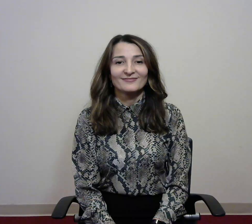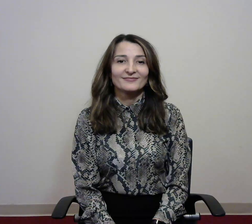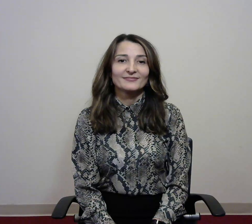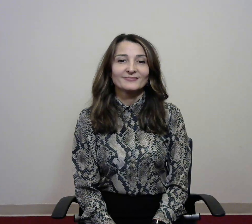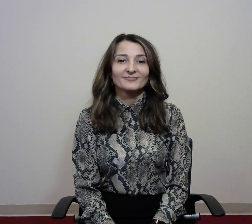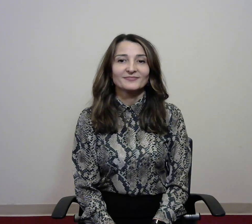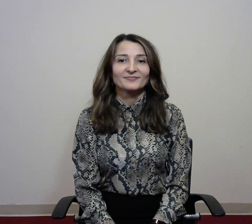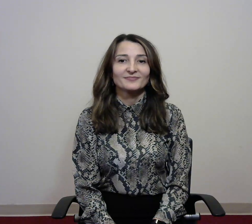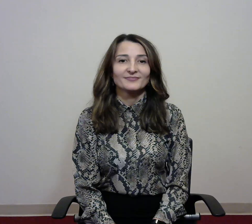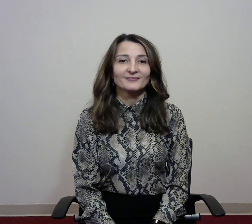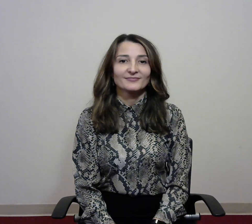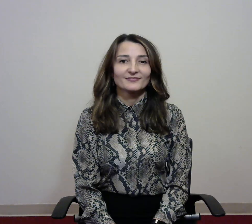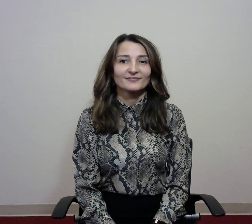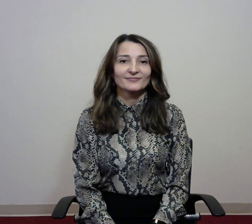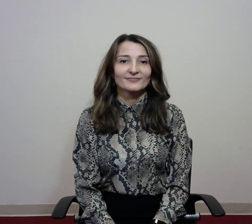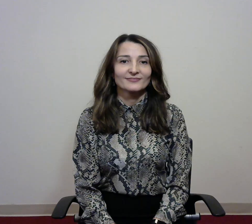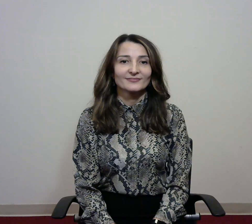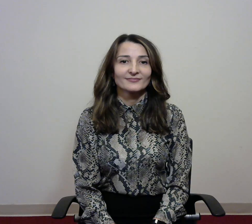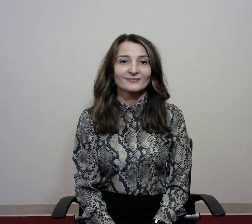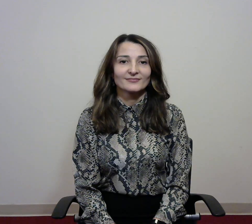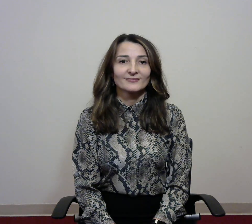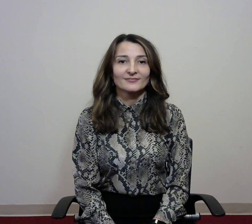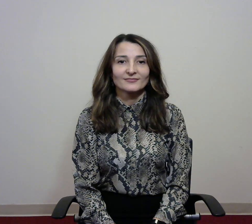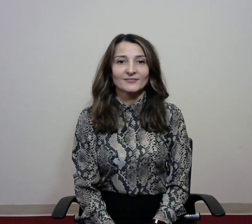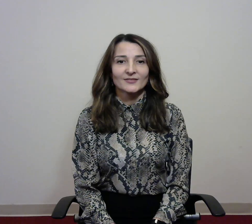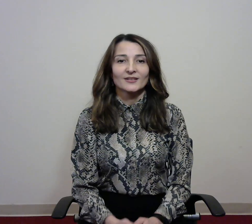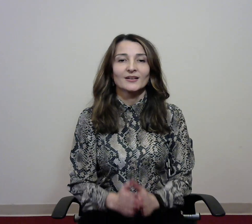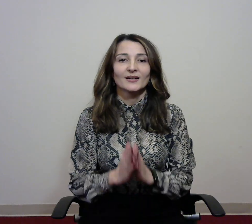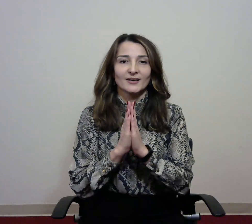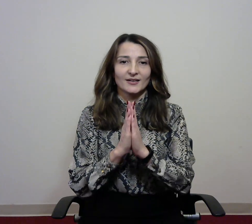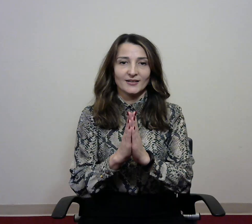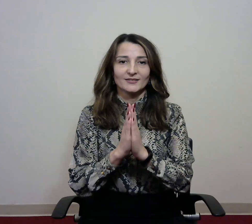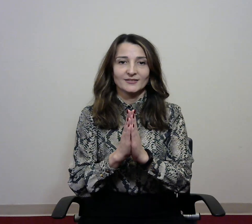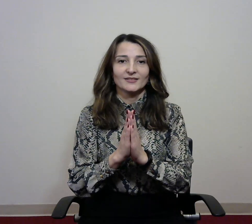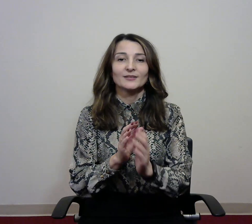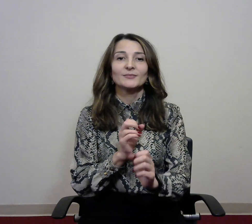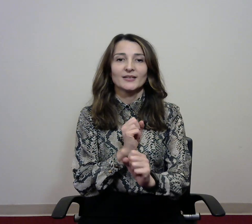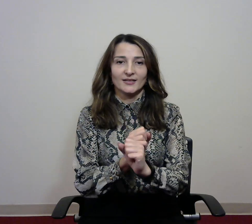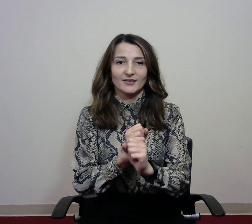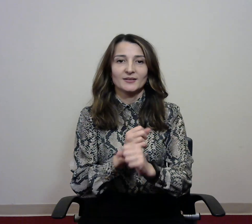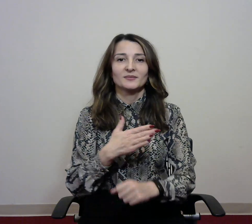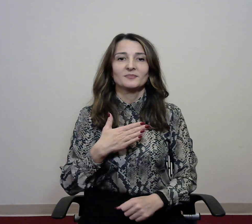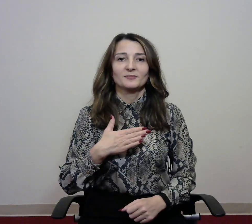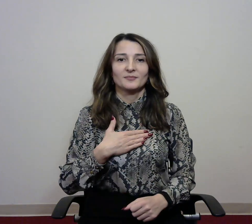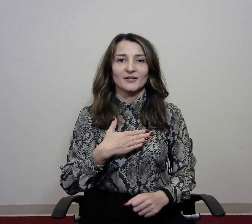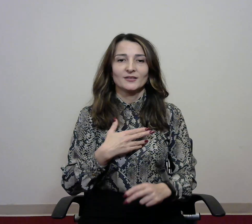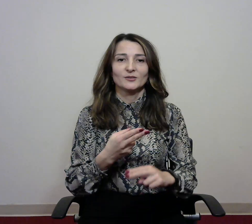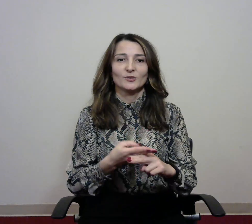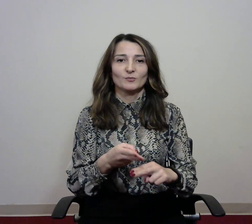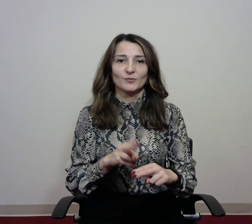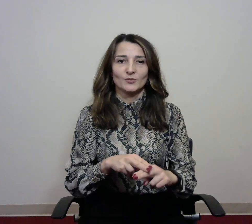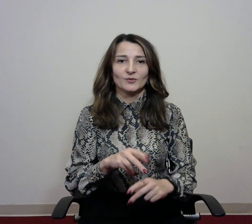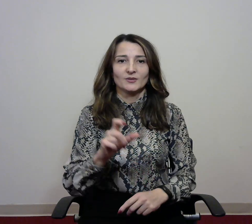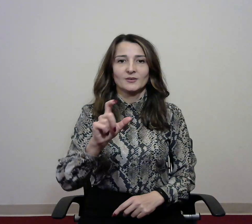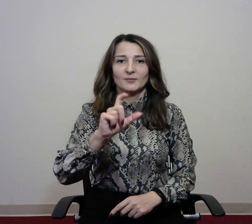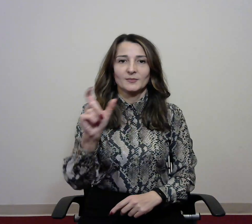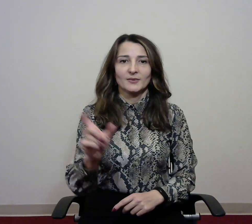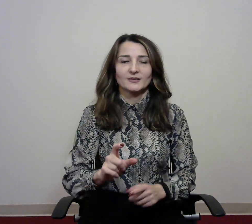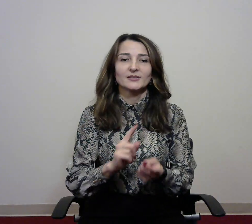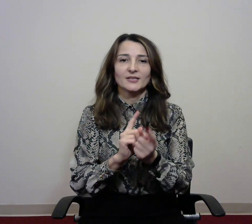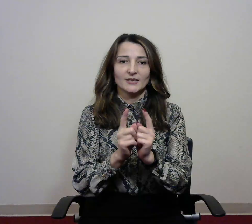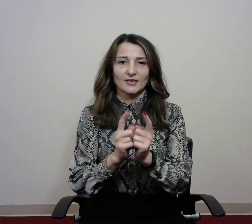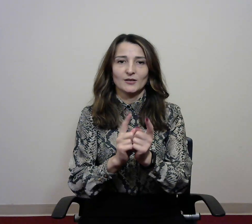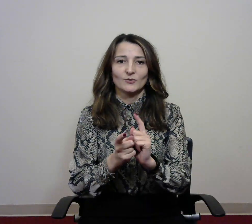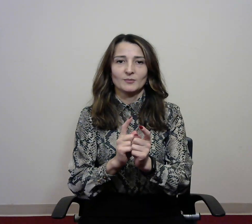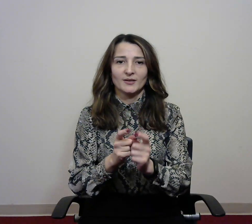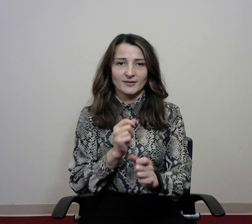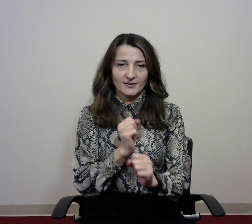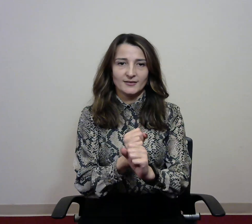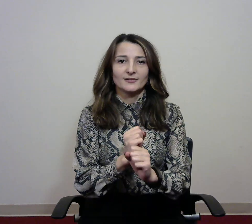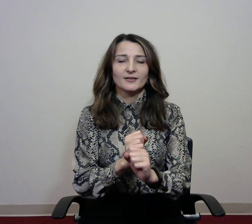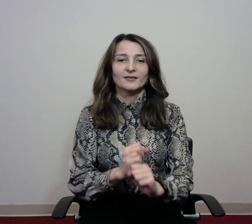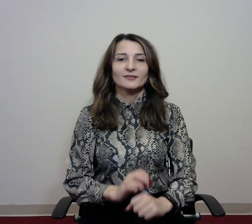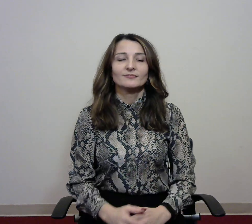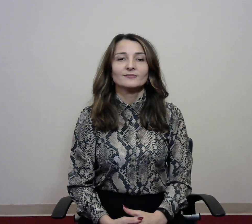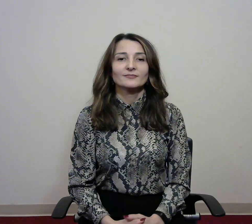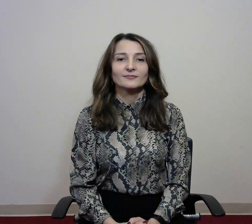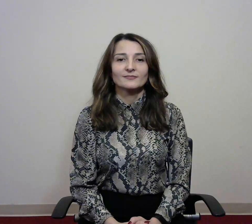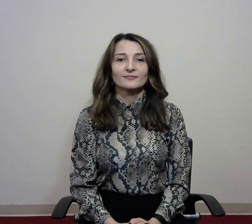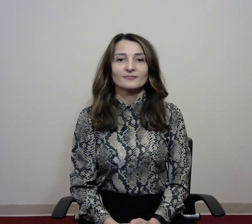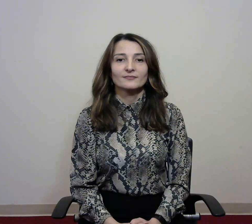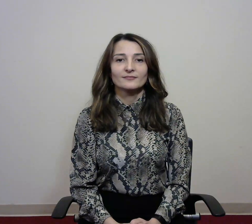Xahiş edirəm, mənə bu şeiri tərcümə edin